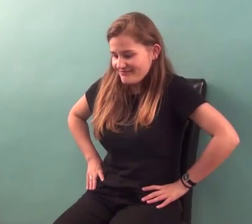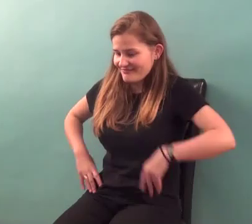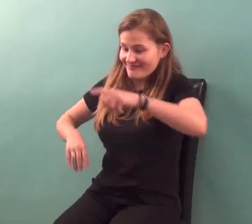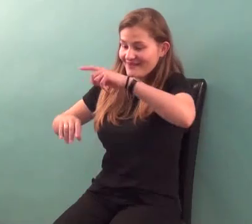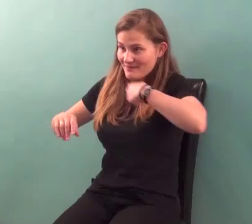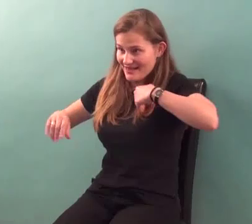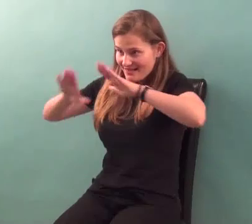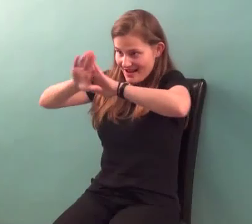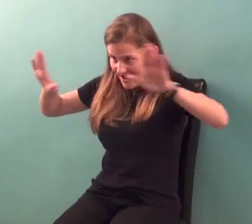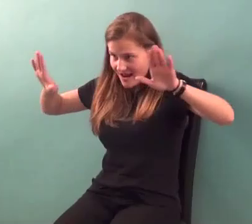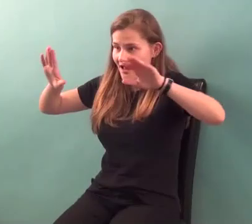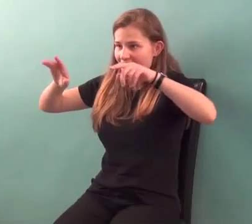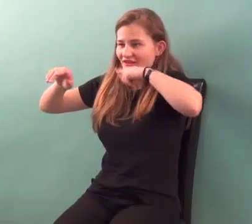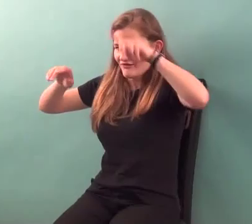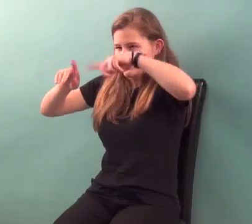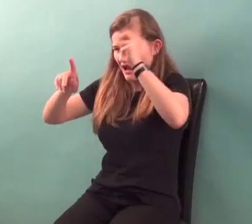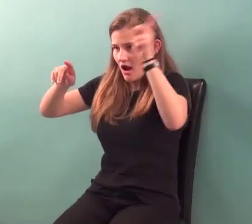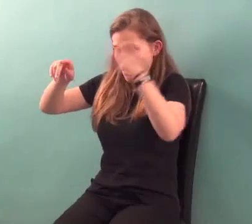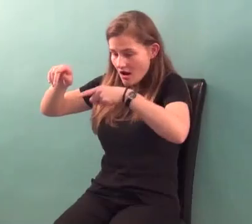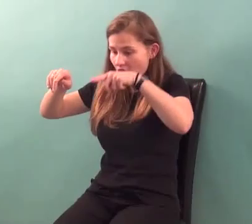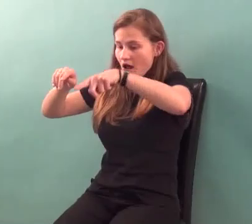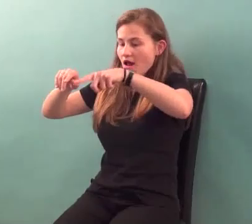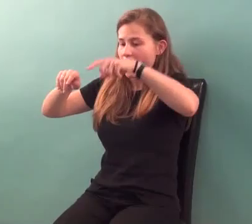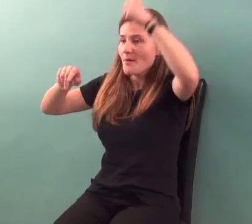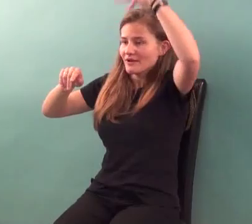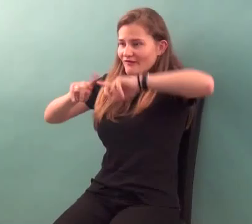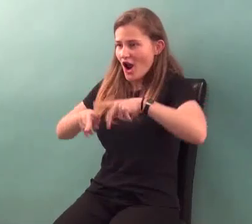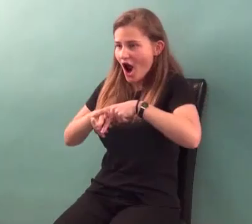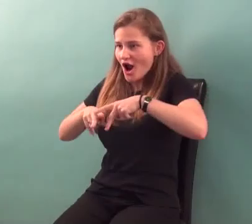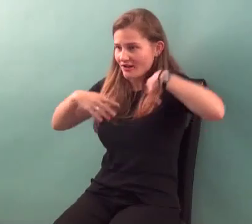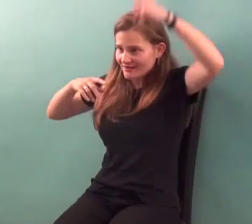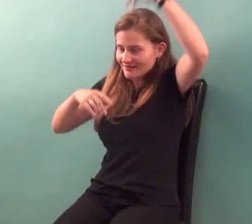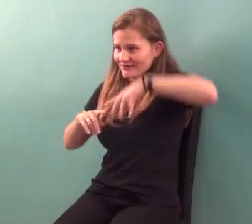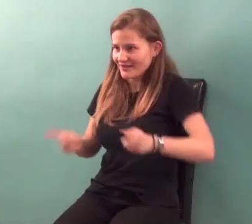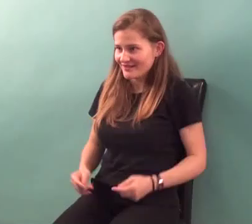Skreślone czerwone koło na białym tle pokazuje, że koniom nie wolno korzystać z prysznica.